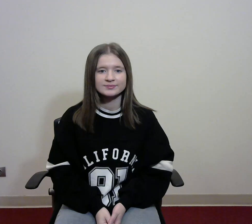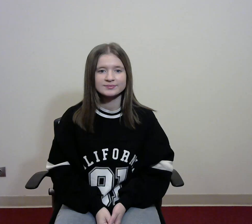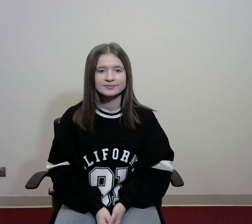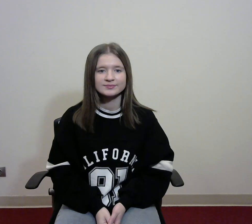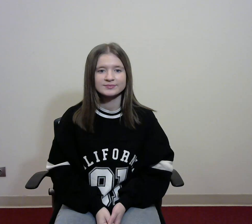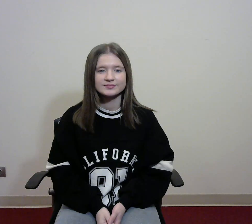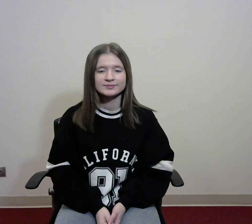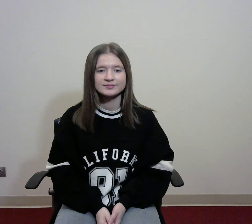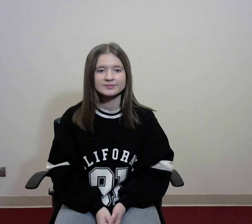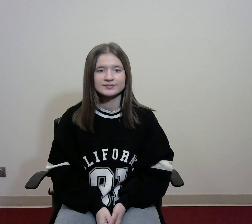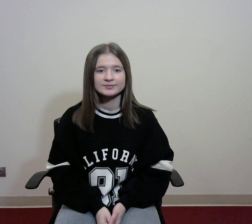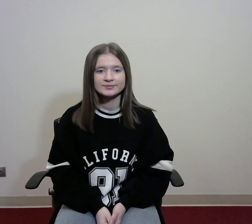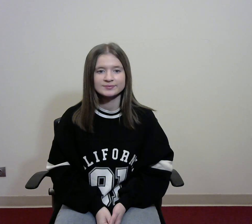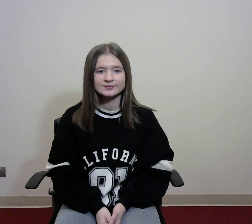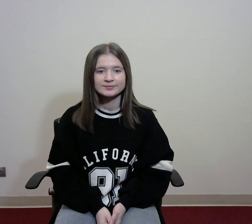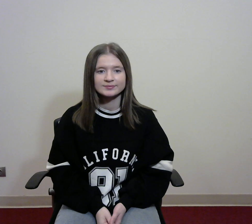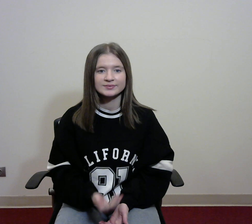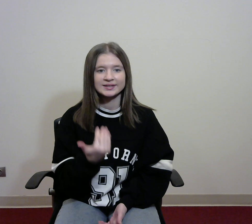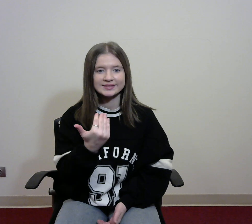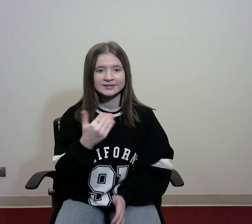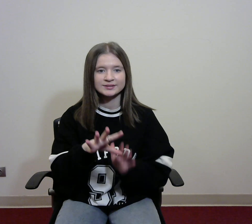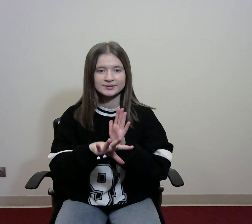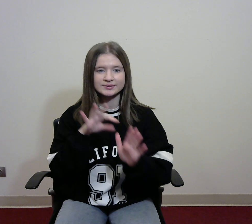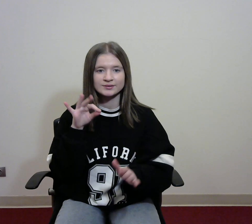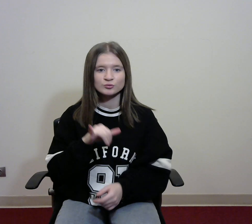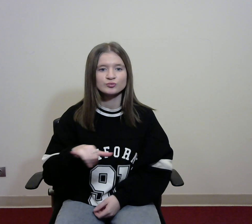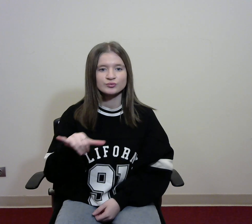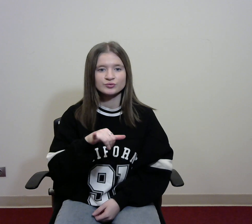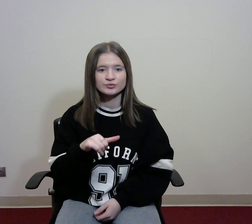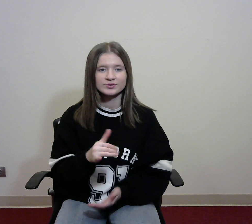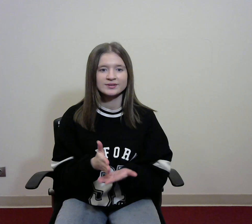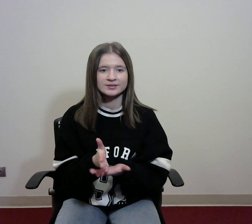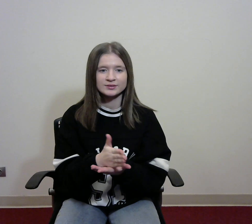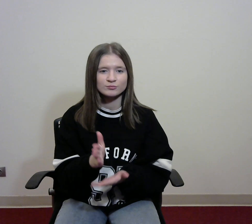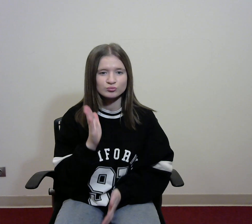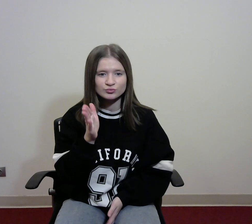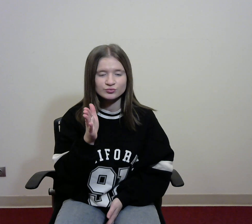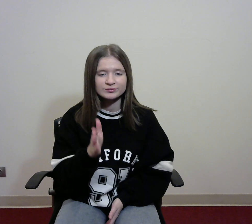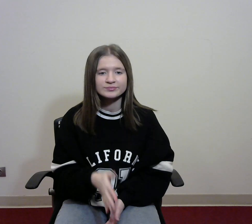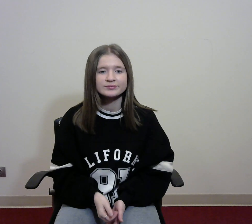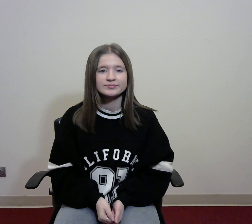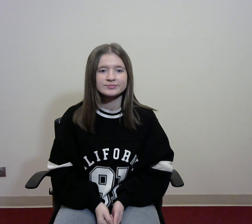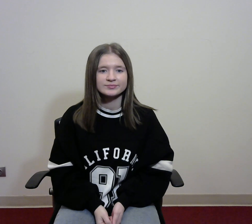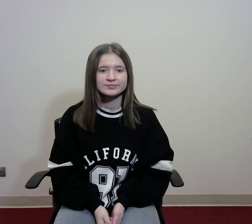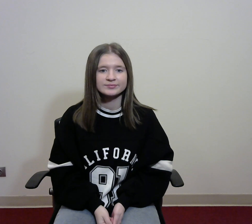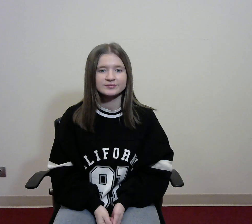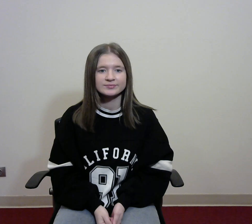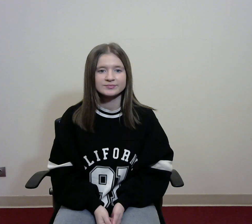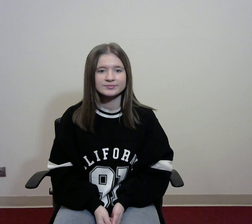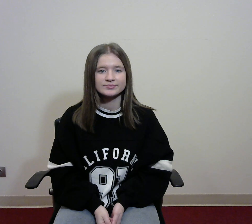Sizin seçiminiz hansı istiqamətdə olacaq?